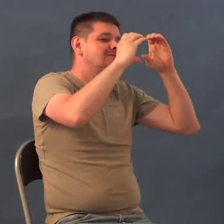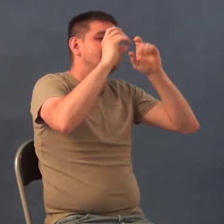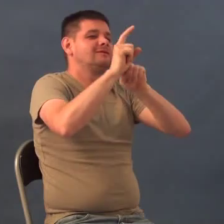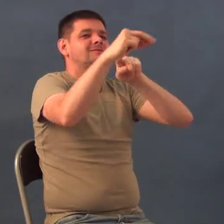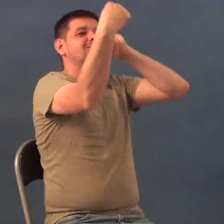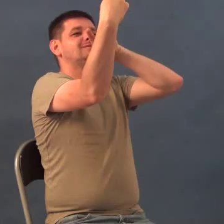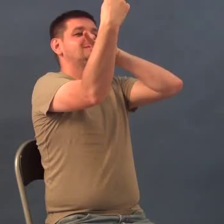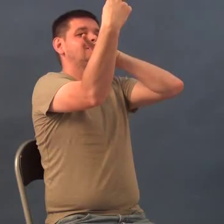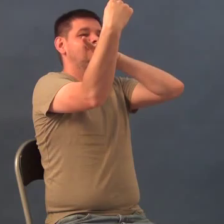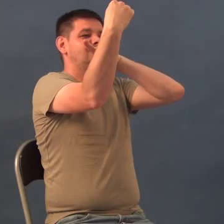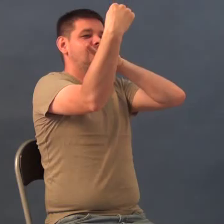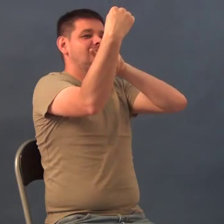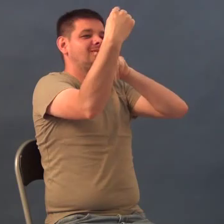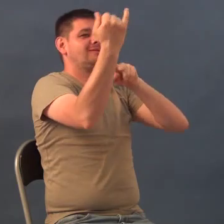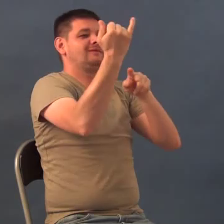Z naprzeciwka patrzy na niego ptak, patrzą na siebie.